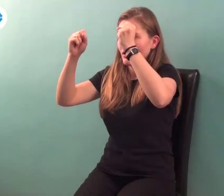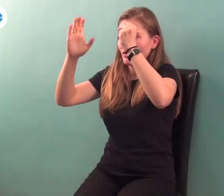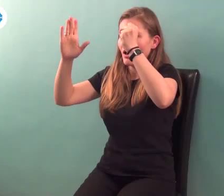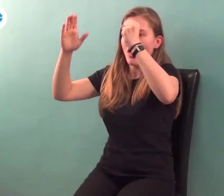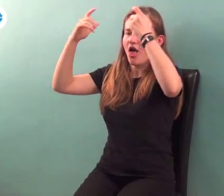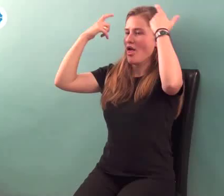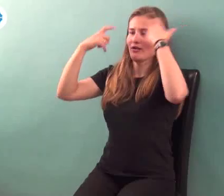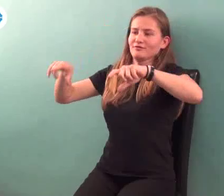Ale przestali.